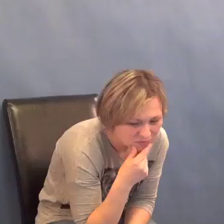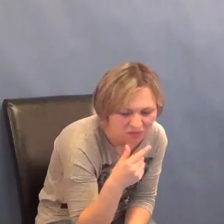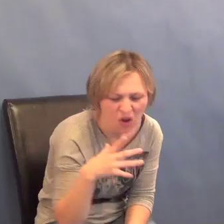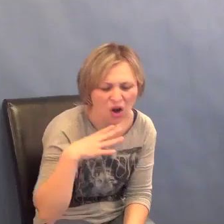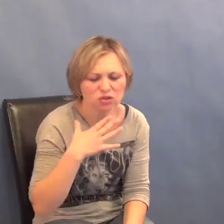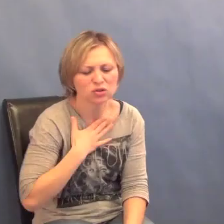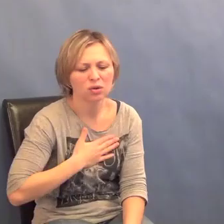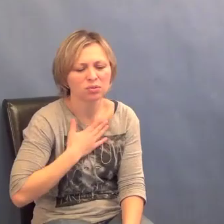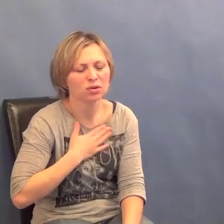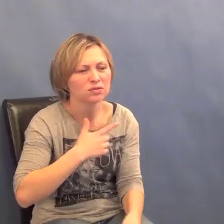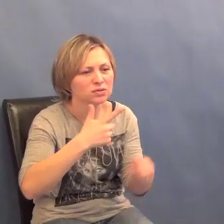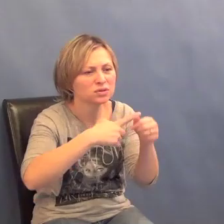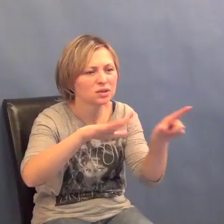Wolne to w sobotę dwudziestego siódmego.